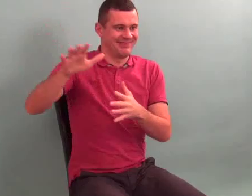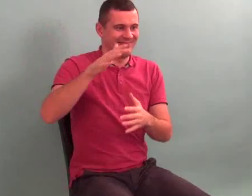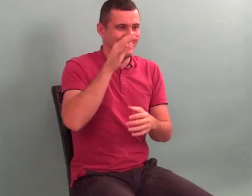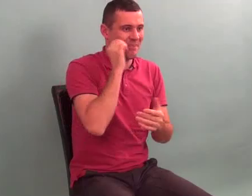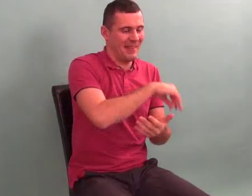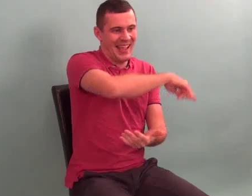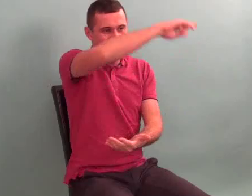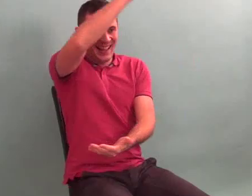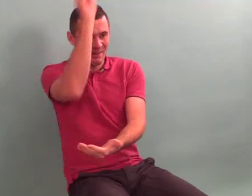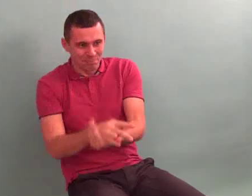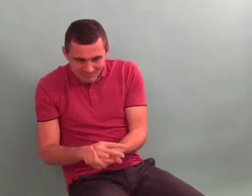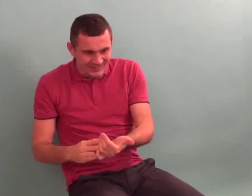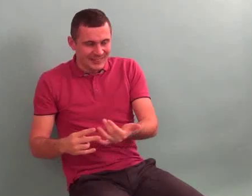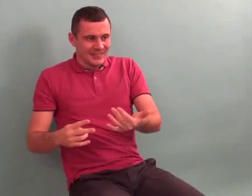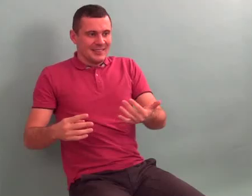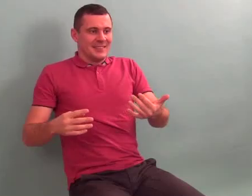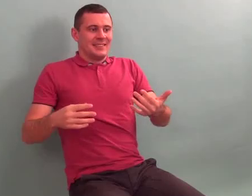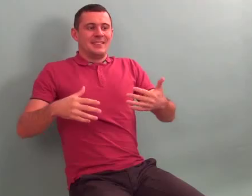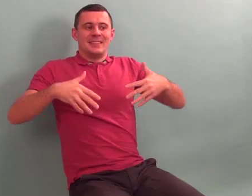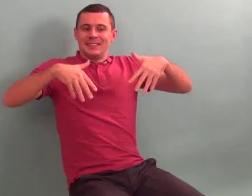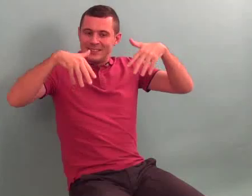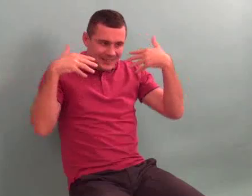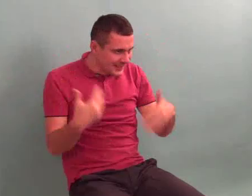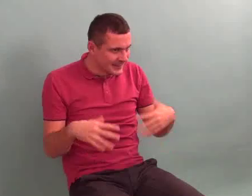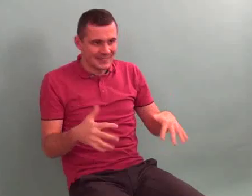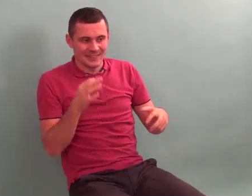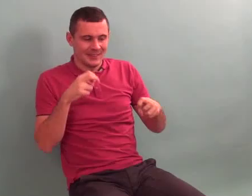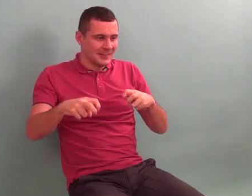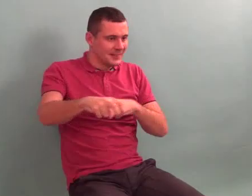Kot upada, a potem zdenerwowany chodzi dookoła.